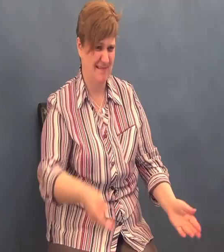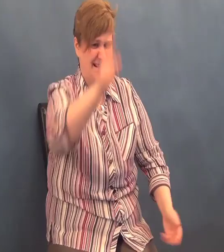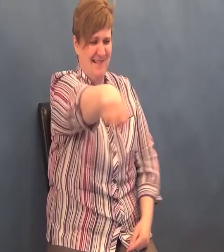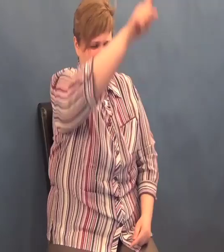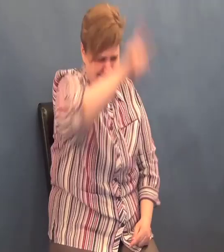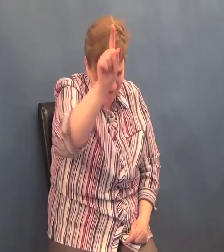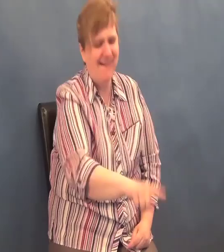Odpuszczamy to.